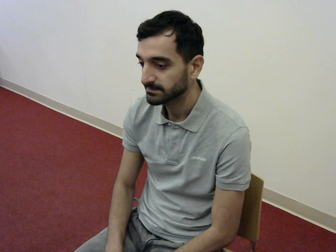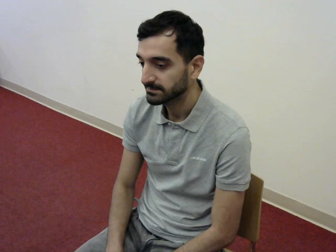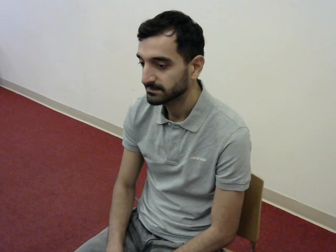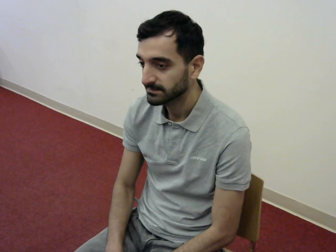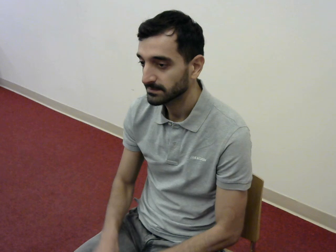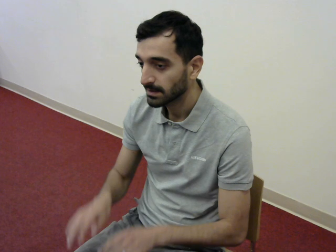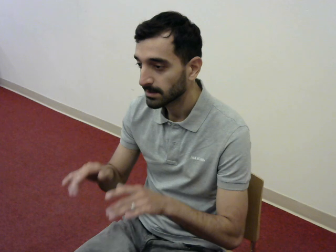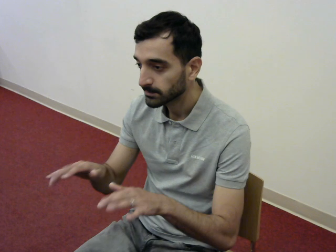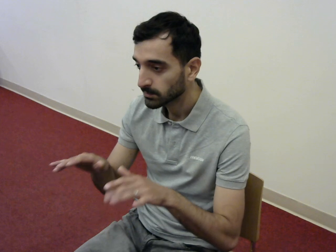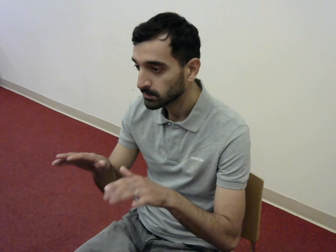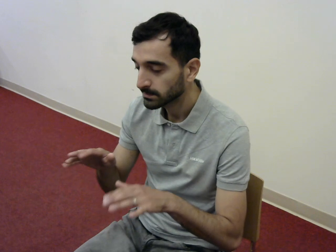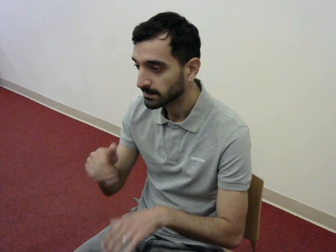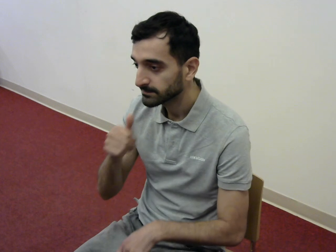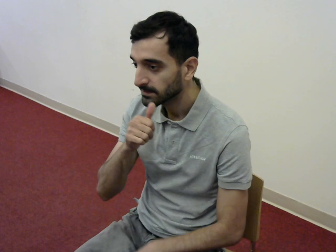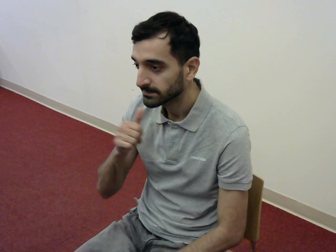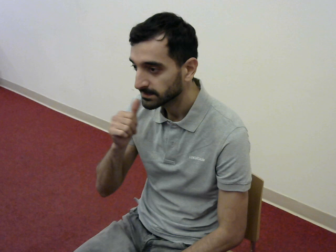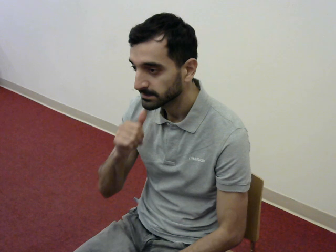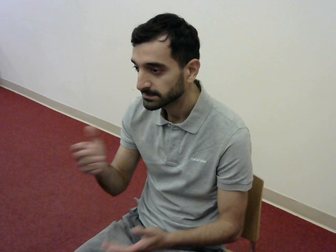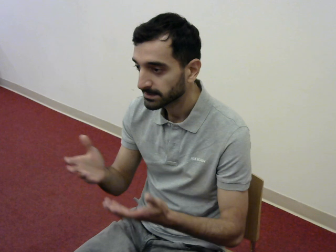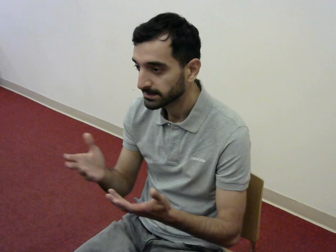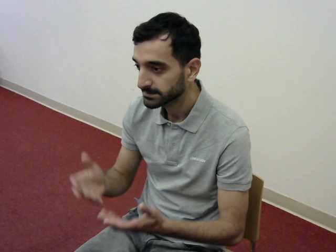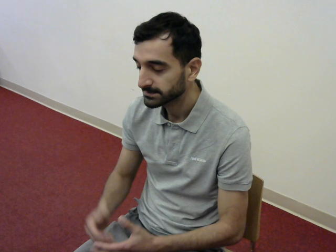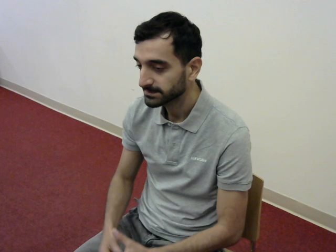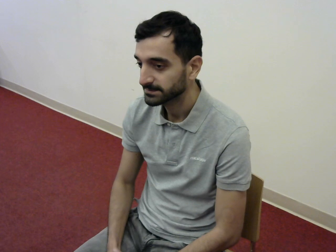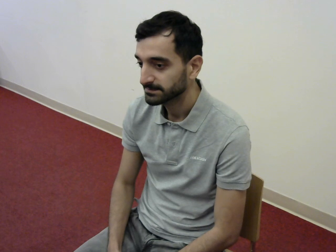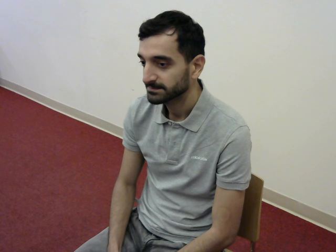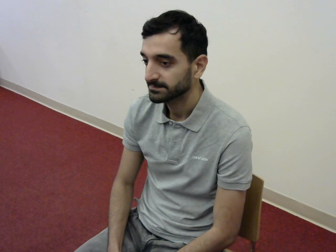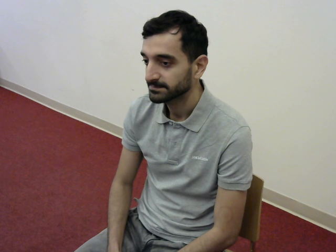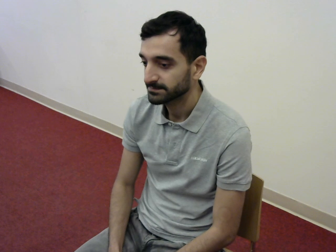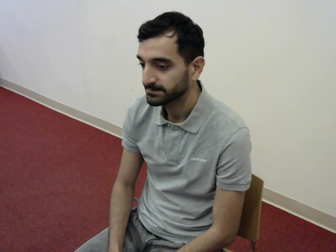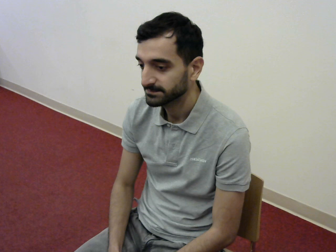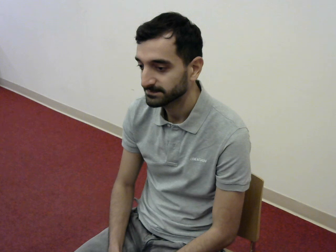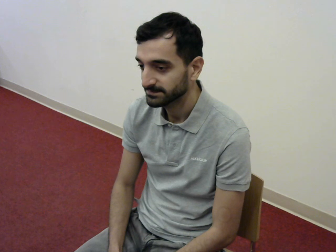Kompüterin parolu nədir?